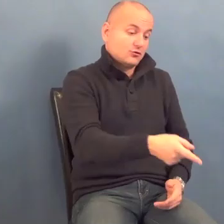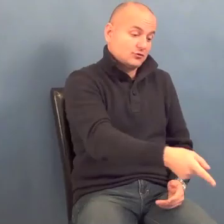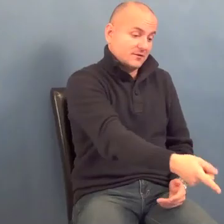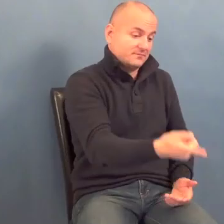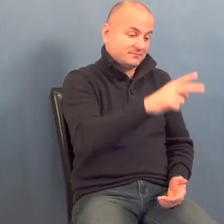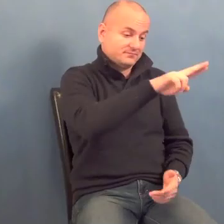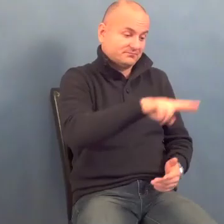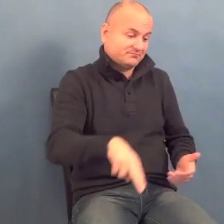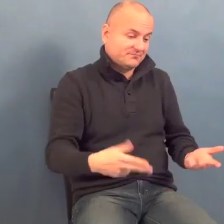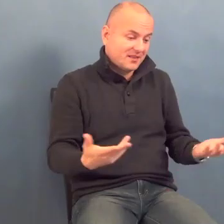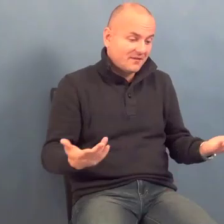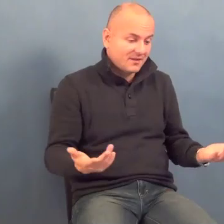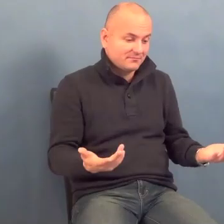Więc może to ten przekreślony znak.